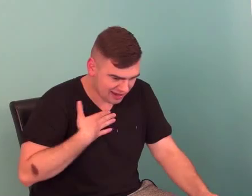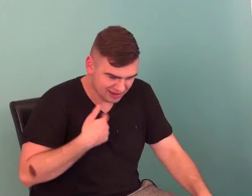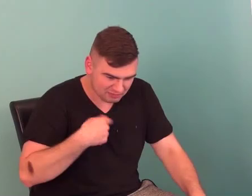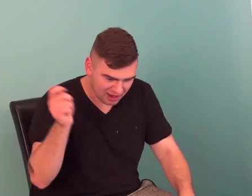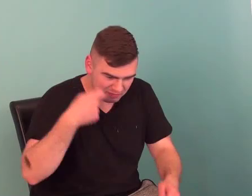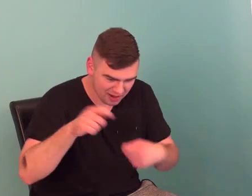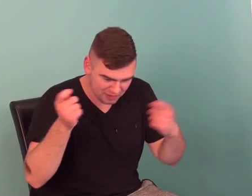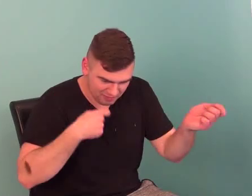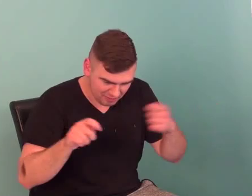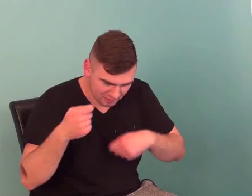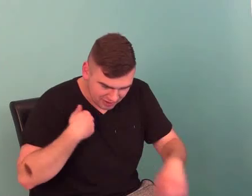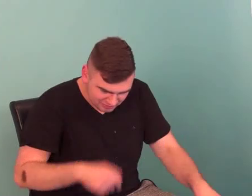Wyjeżdżam.